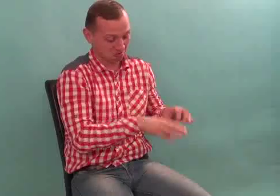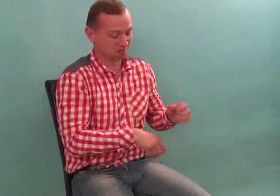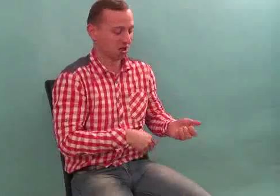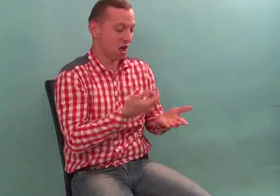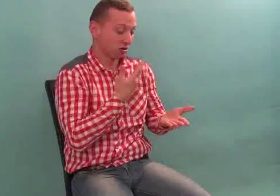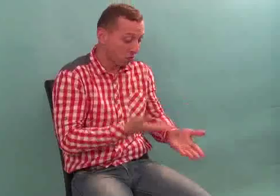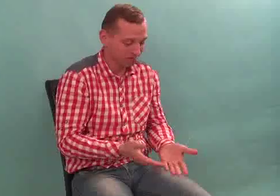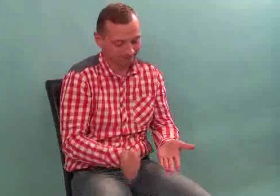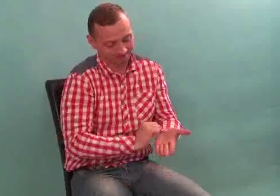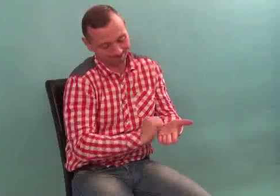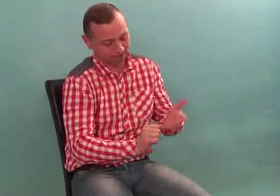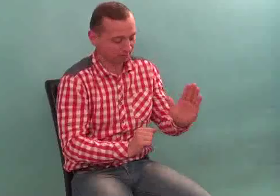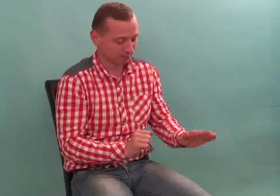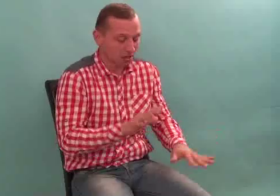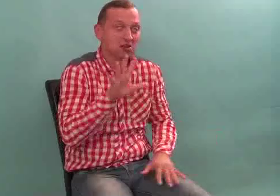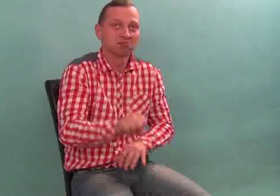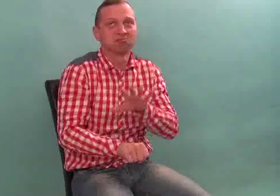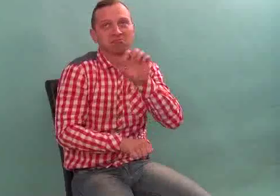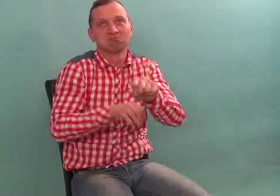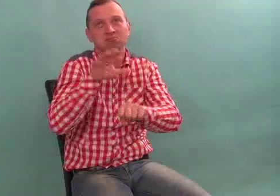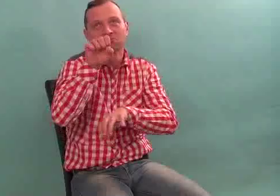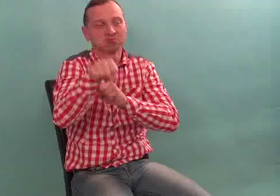Gruszka wypadła z pojemnika, bierze ją, myje i odkłada z powrotem, a potem wchodzi na drabinę.